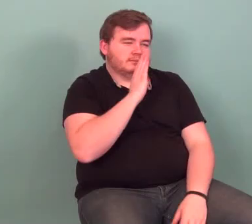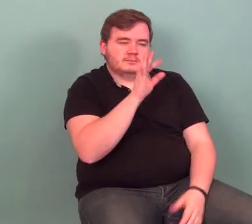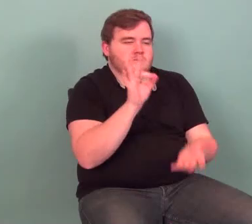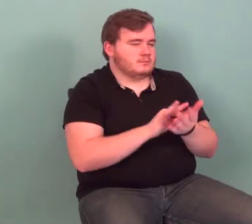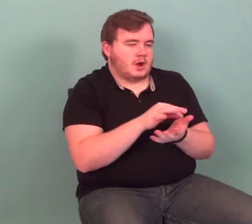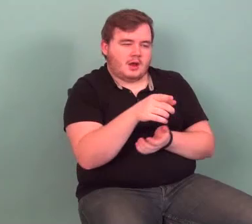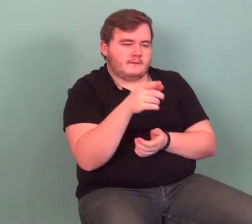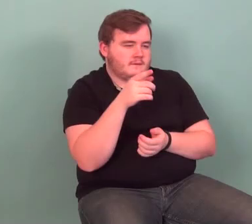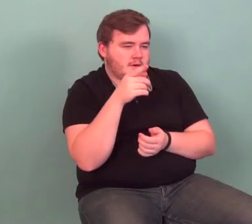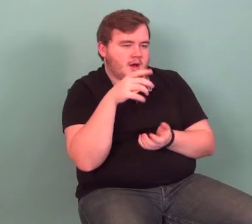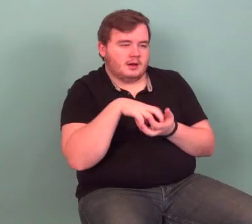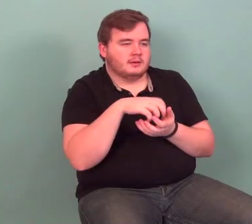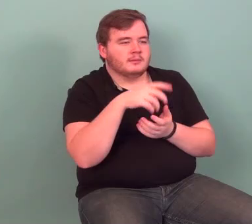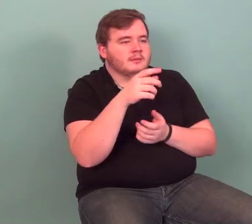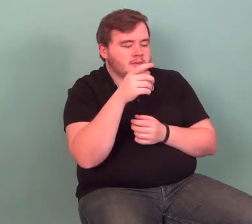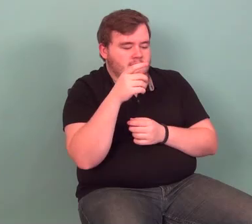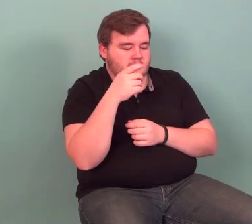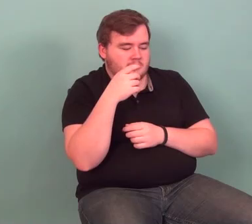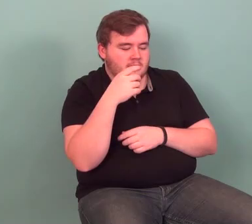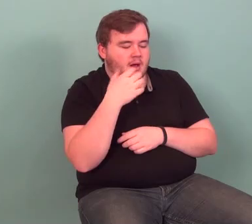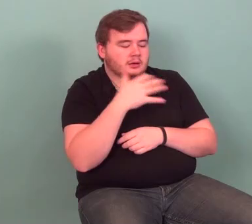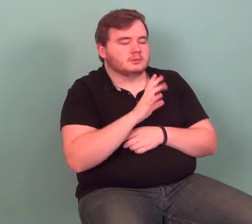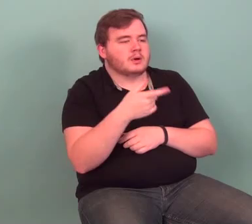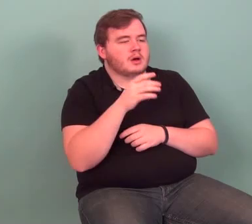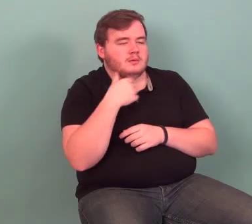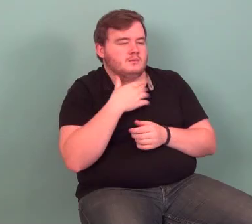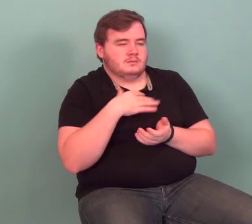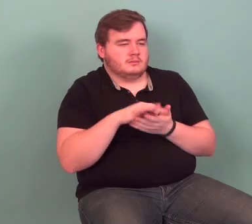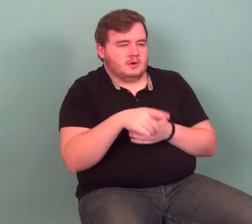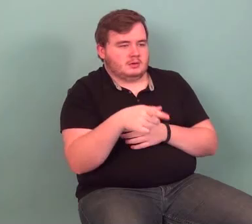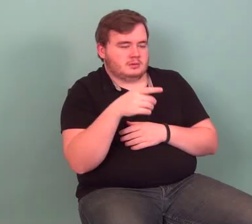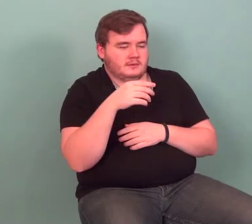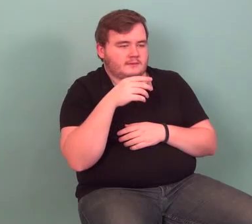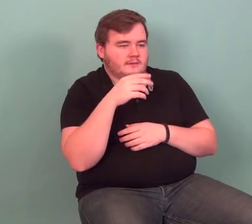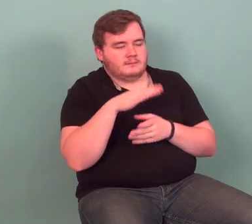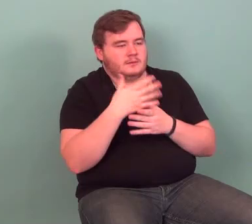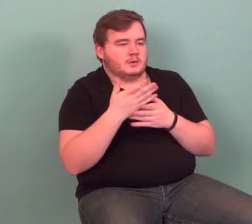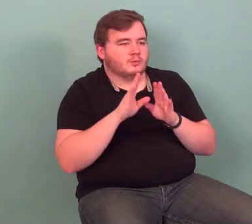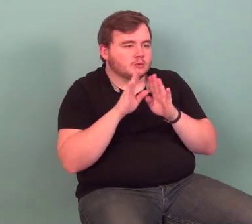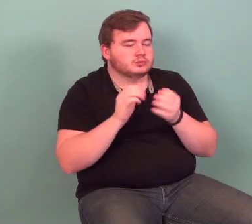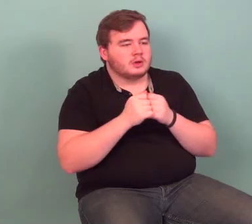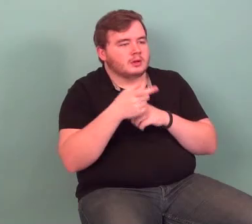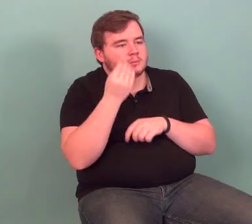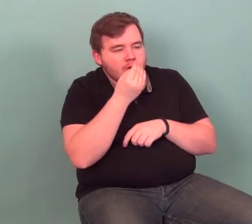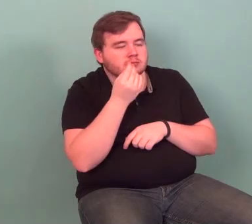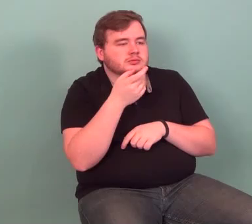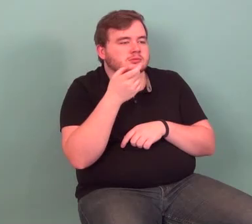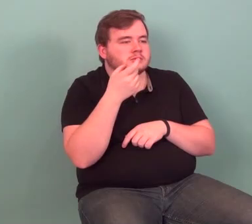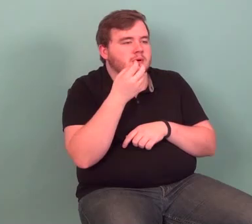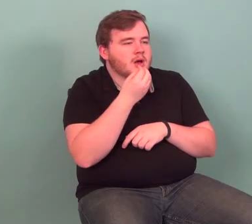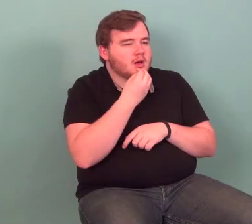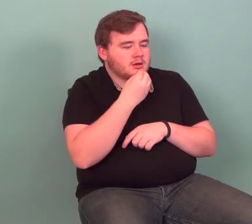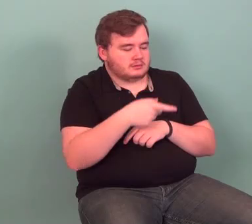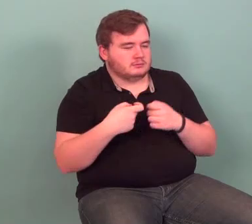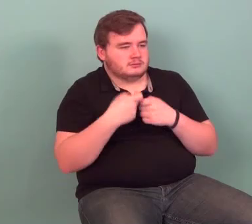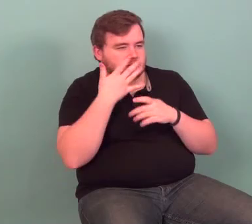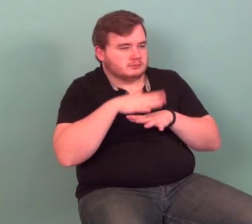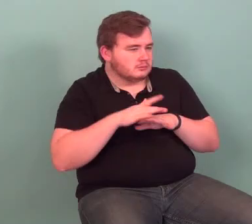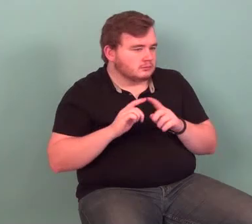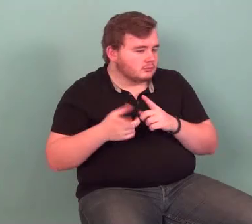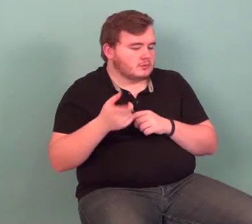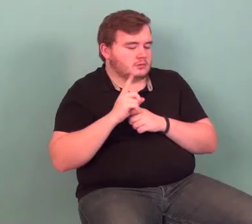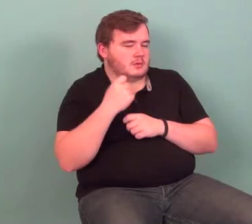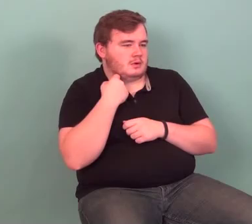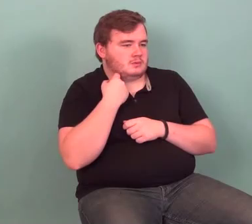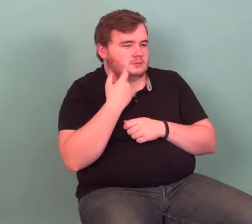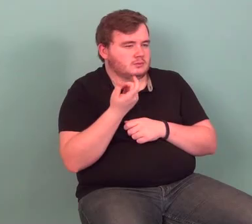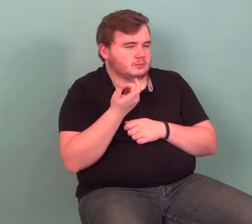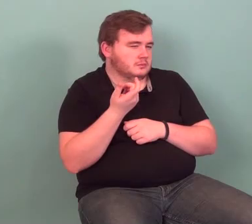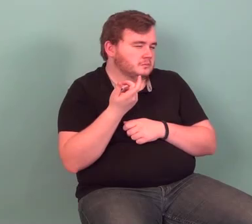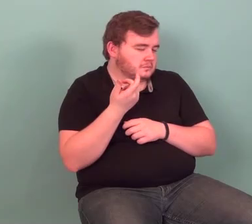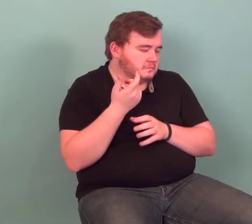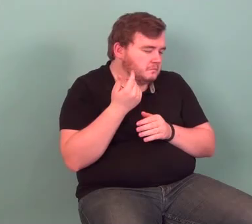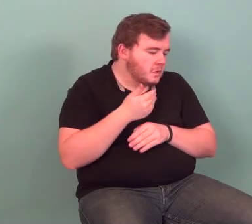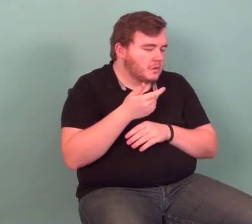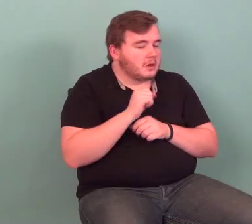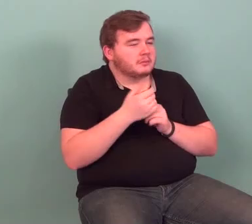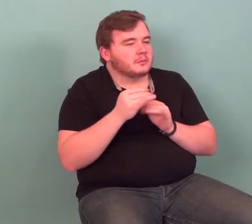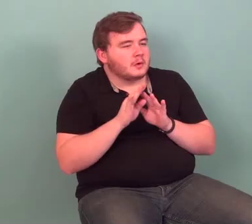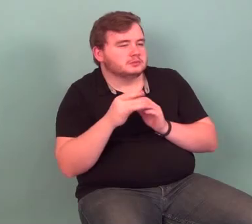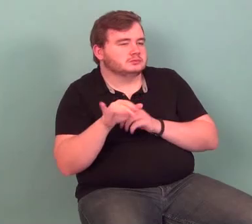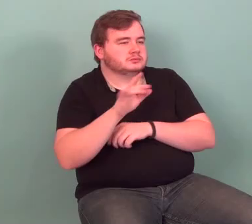Pewnie nie wolno jeść gorącego hamburgera w muzeum albo nad morzem, przez unoszący się zapach i innym to przeszkadza, dotyczy również alkoholu.